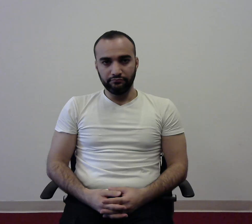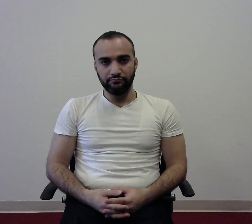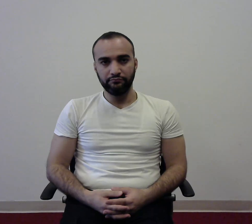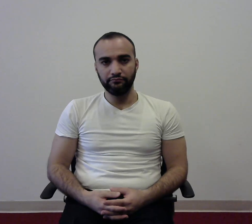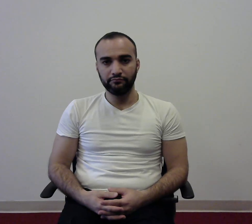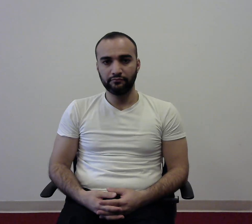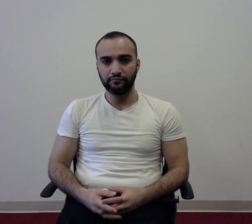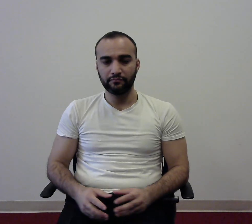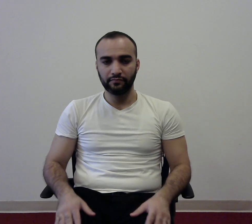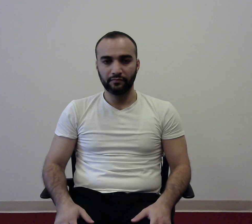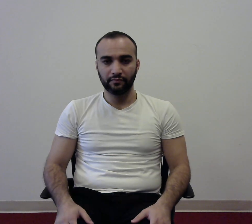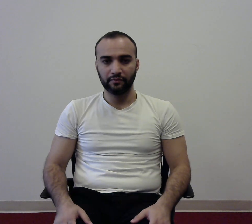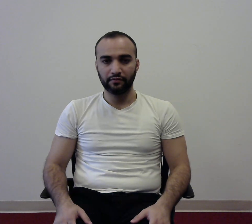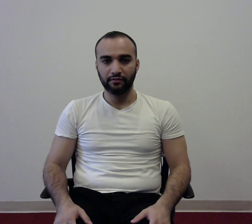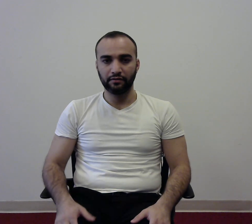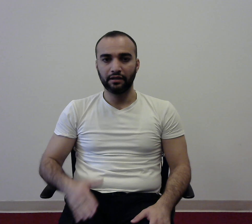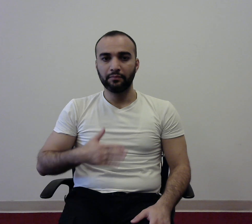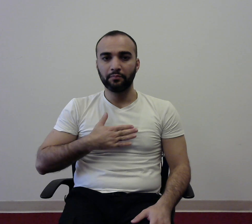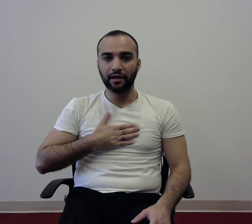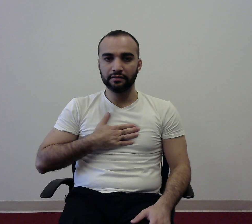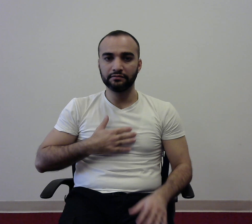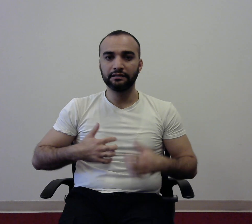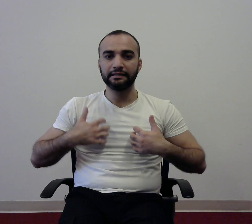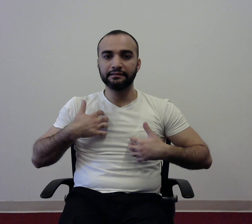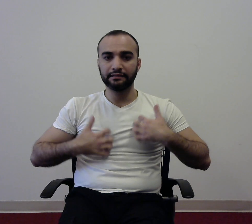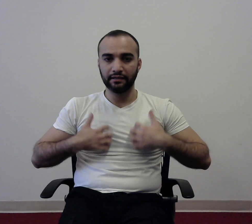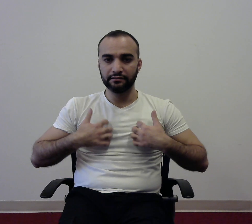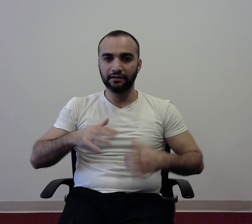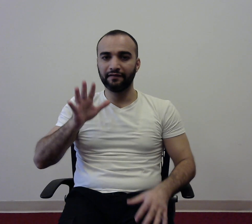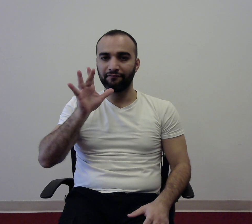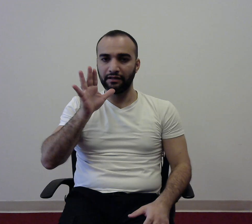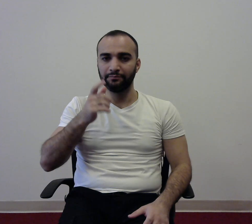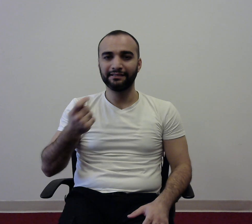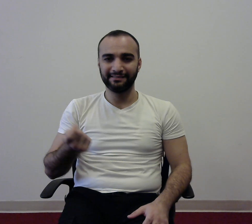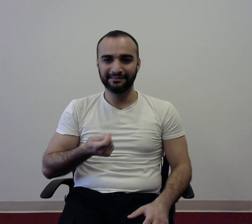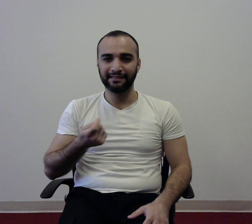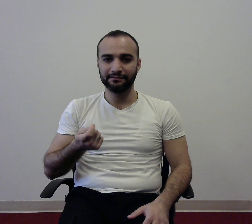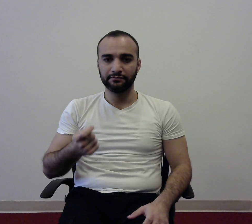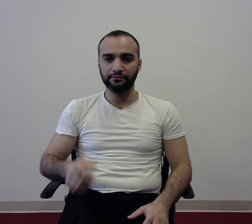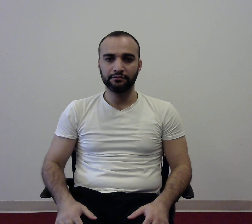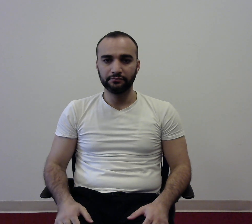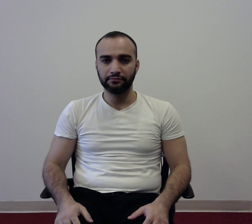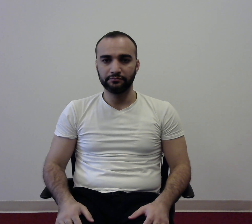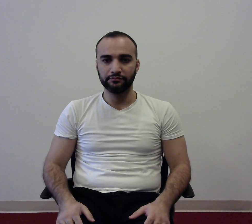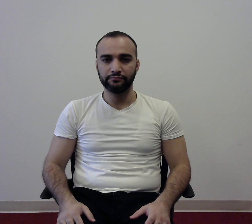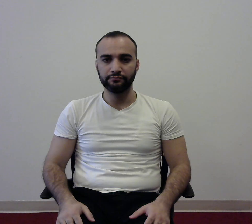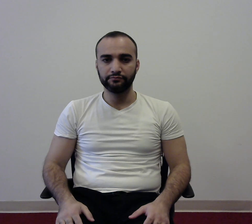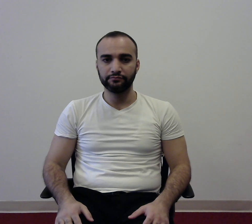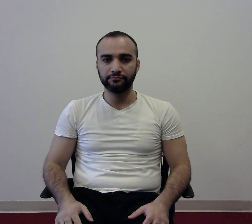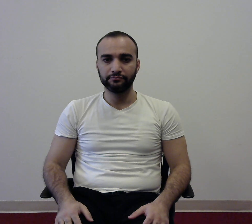Mən tələsirəm, vaxtım azdır